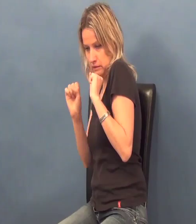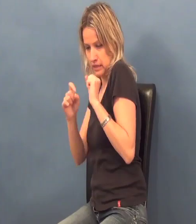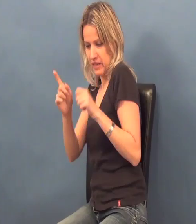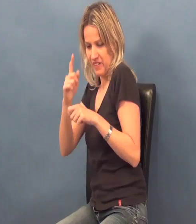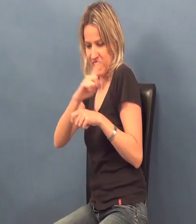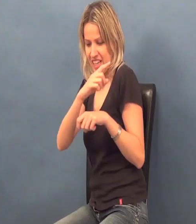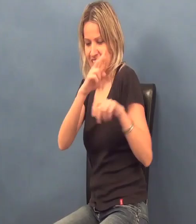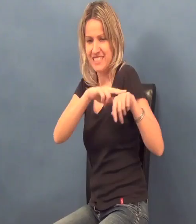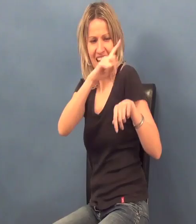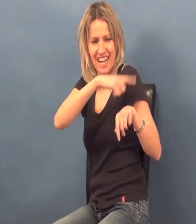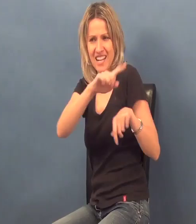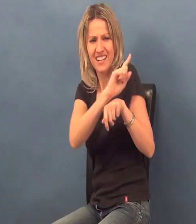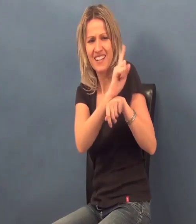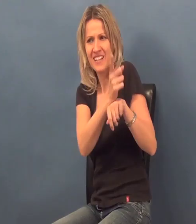Wiesz, taka wskazówka od zegara.